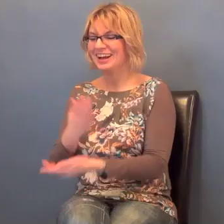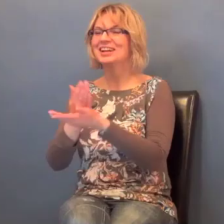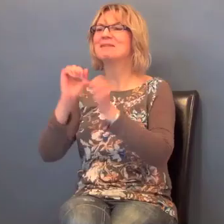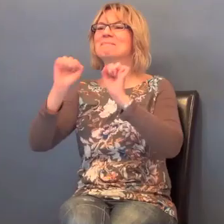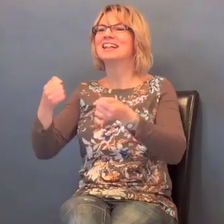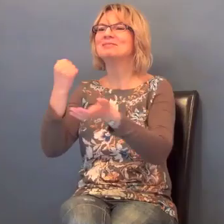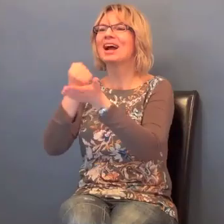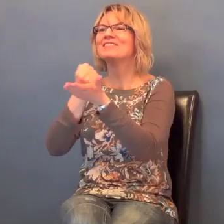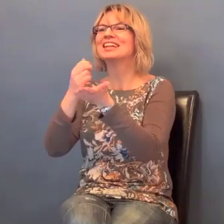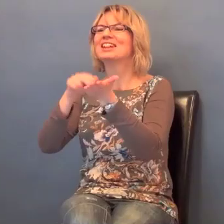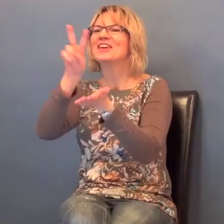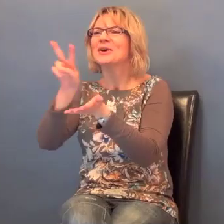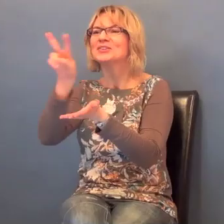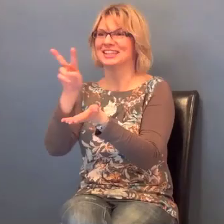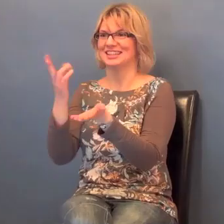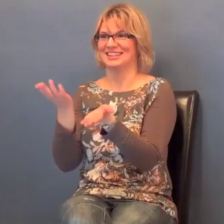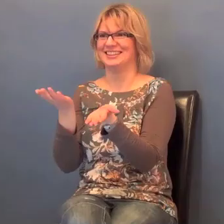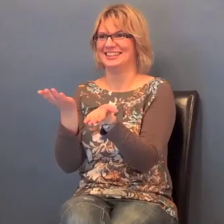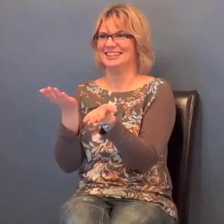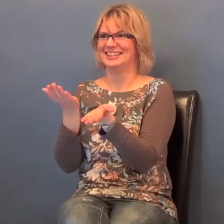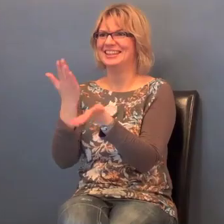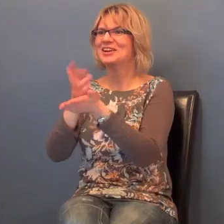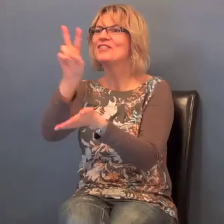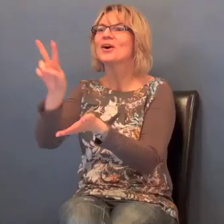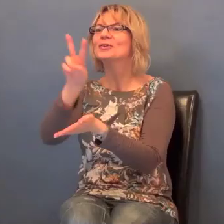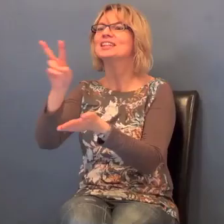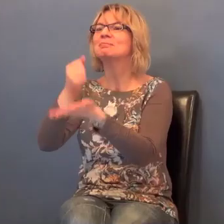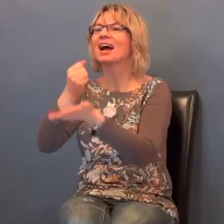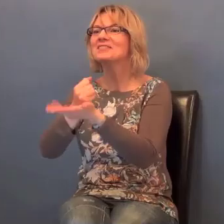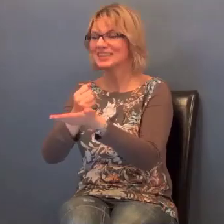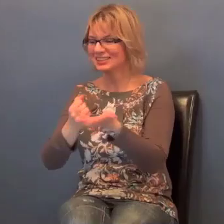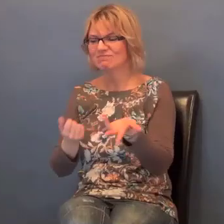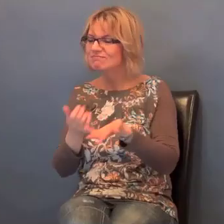Mam pilną sprawę, ale tylko na dwie godziny.